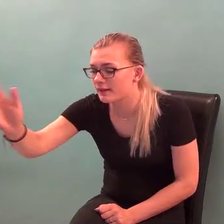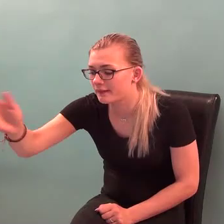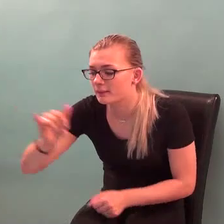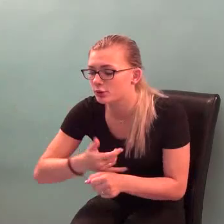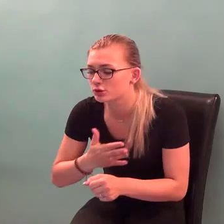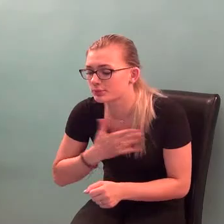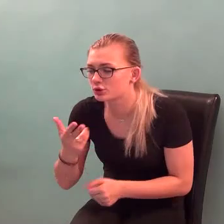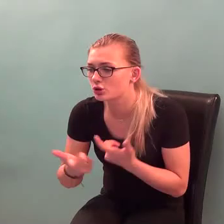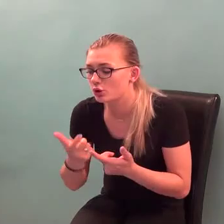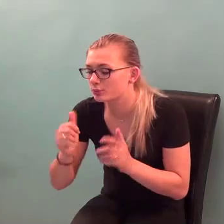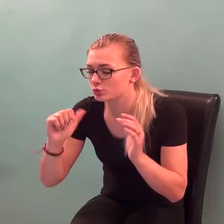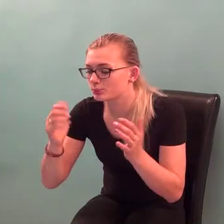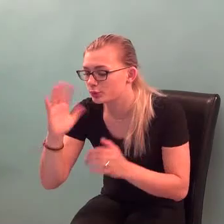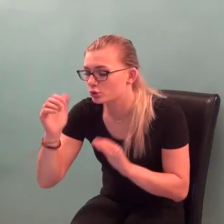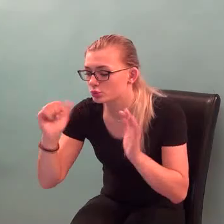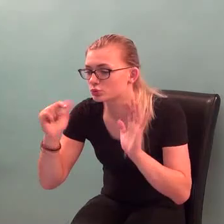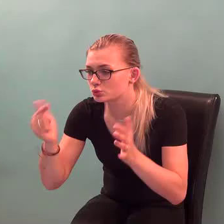Co robisz w piątek, sobotę i niedzielę, szóstego... piątego, szóstego i siódmego?